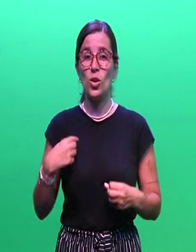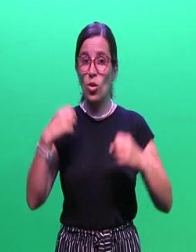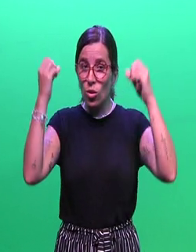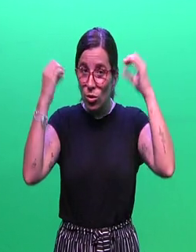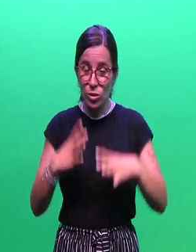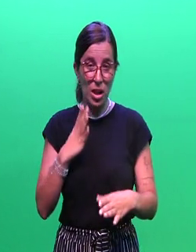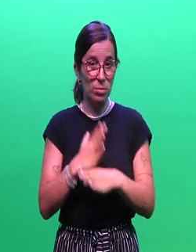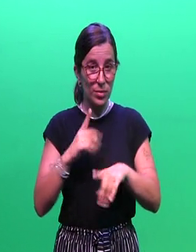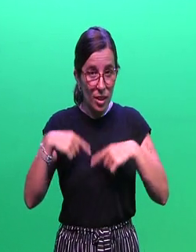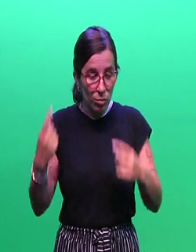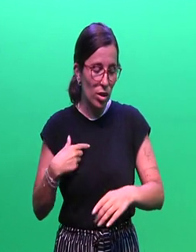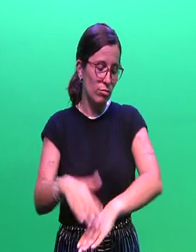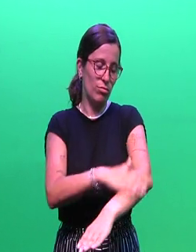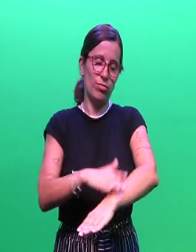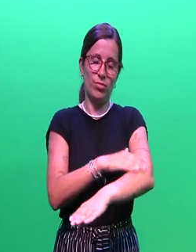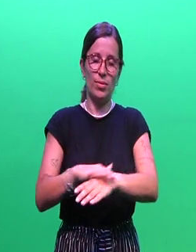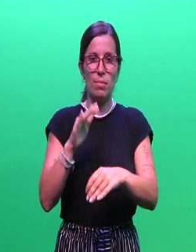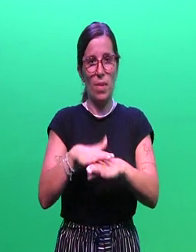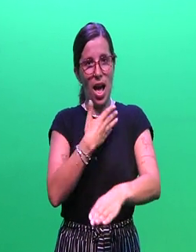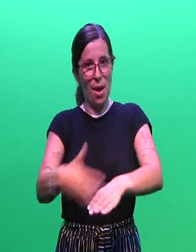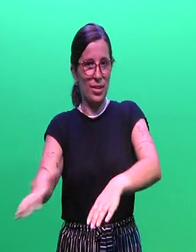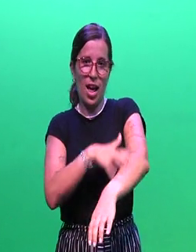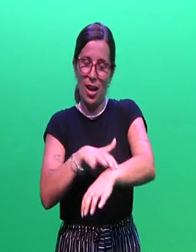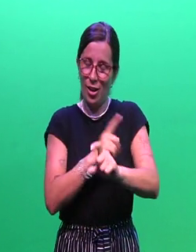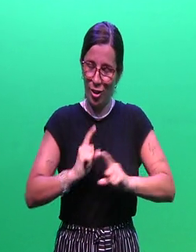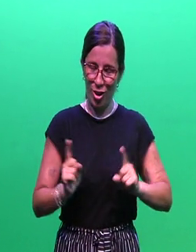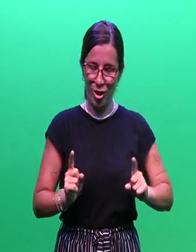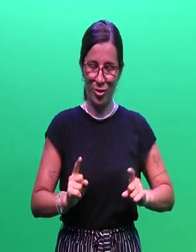Després de dutxar-me sempre em poso crema, perquè no em piqui la pell.